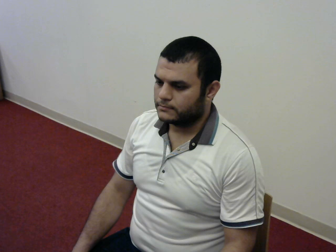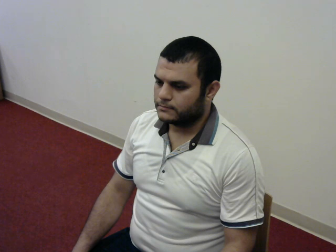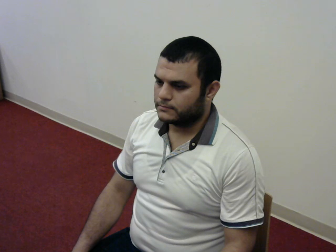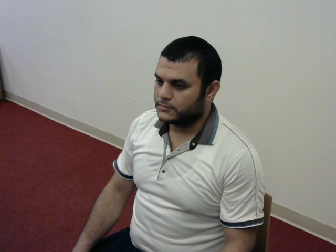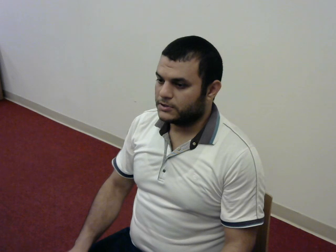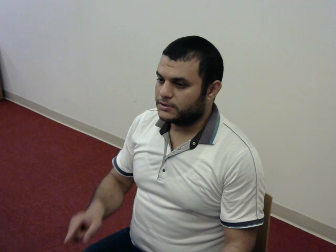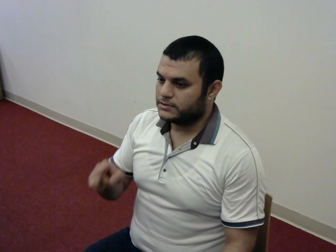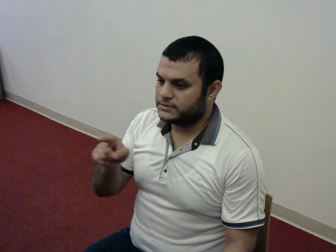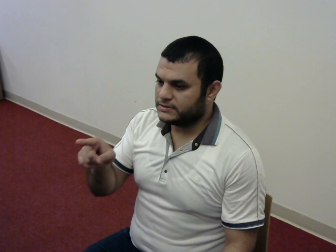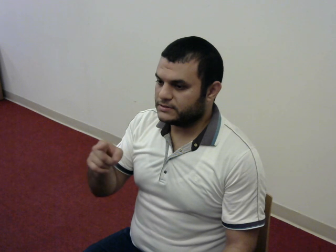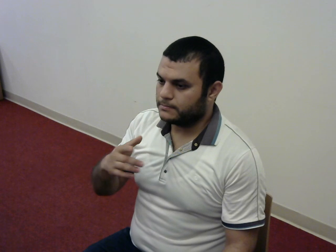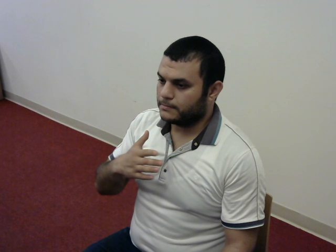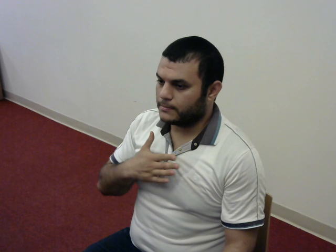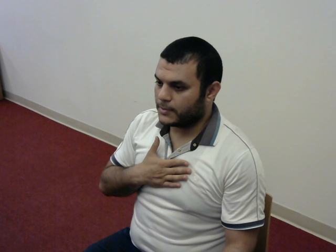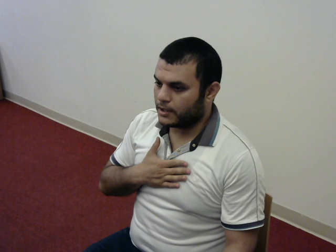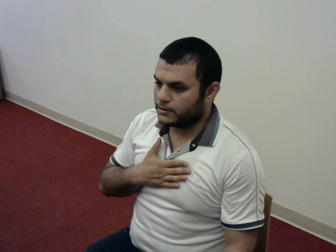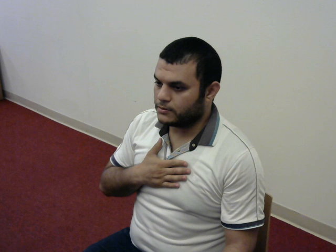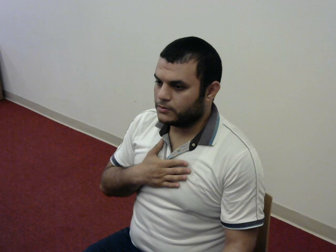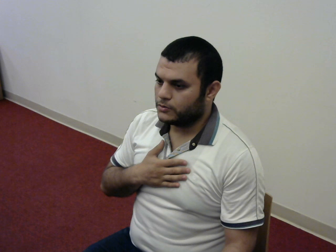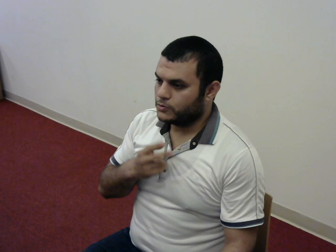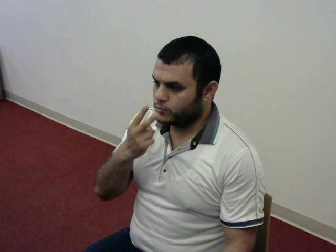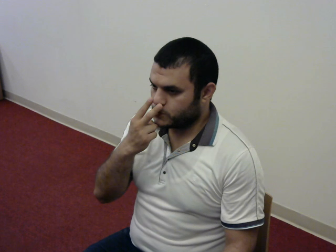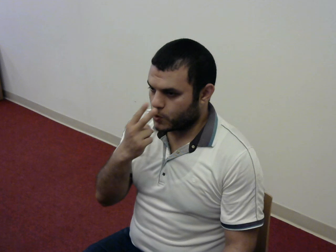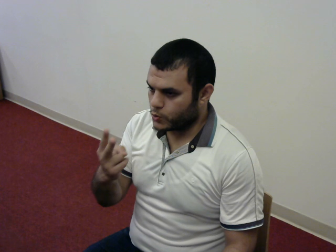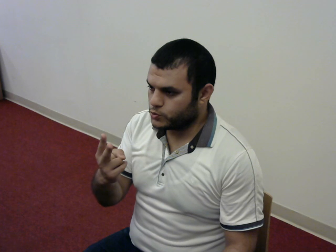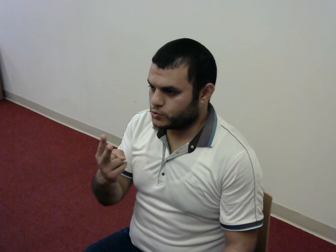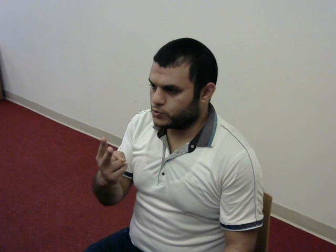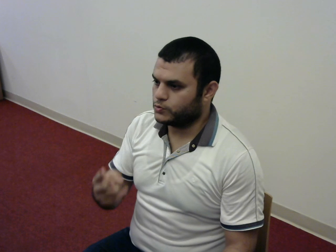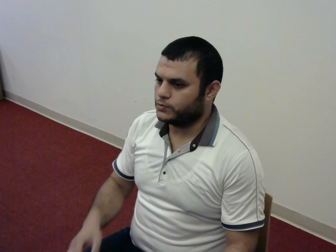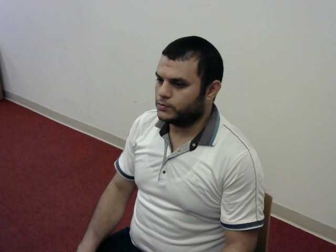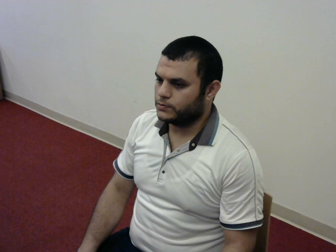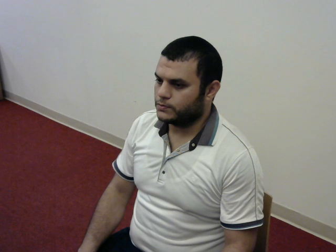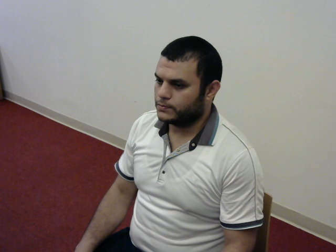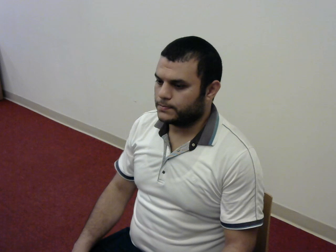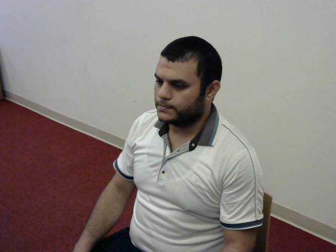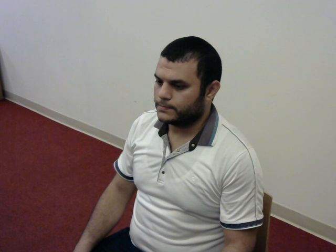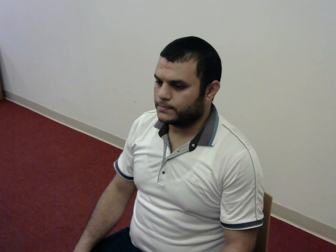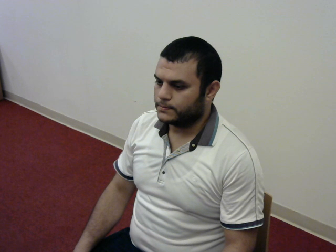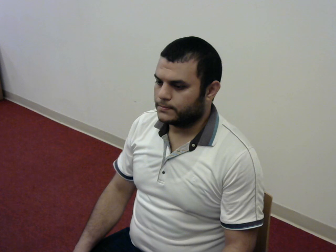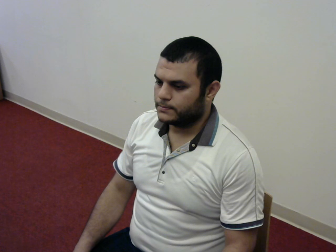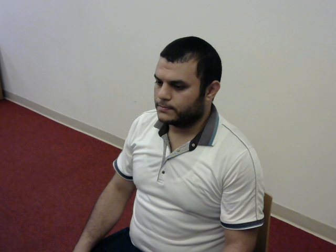Siz məni görürsünüzmü?